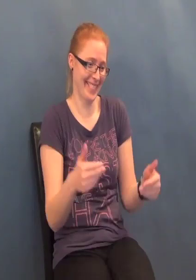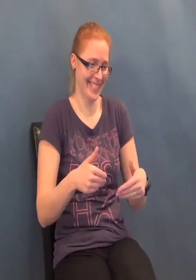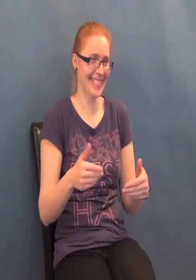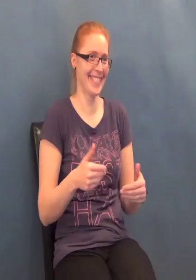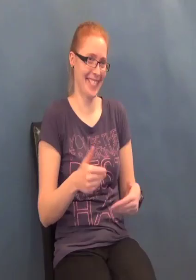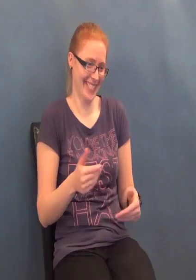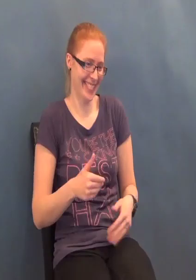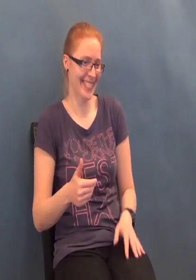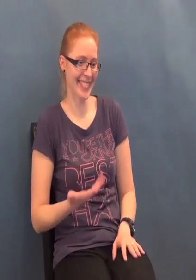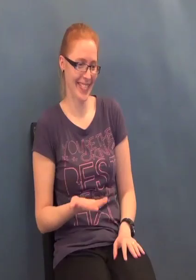Może, może.